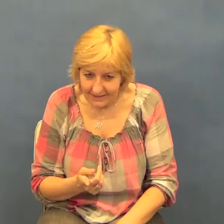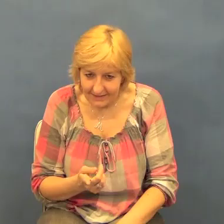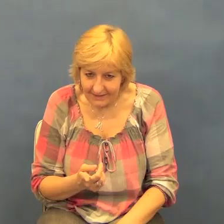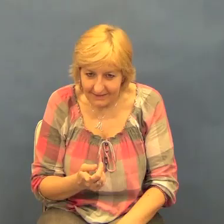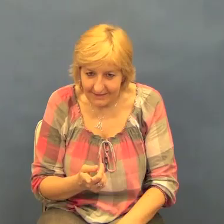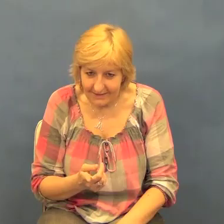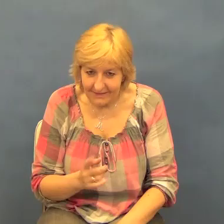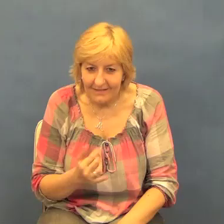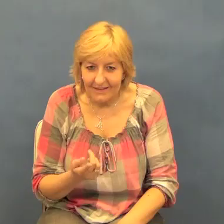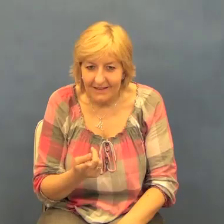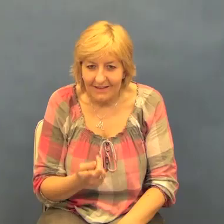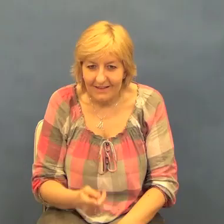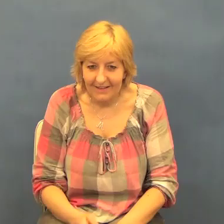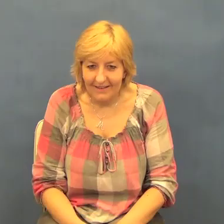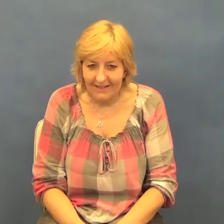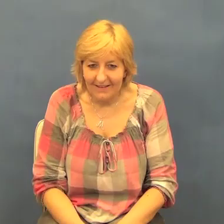A ty jak?